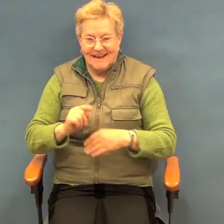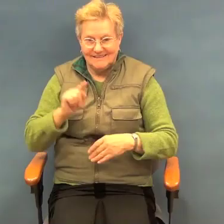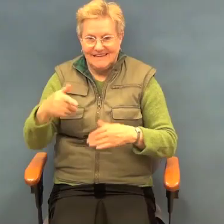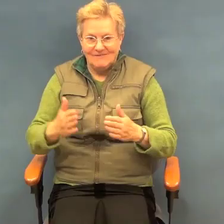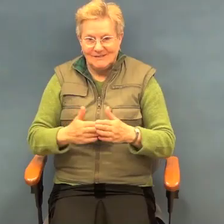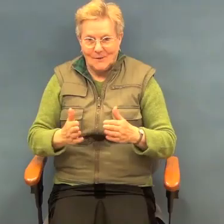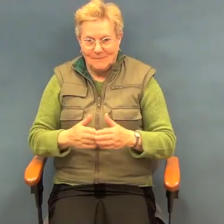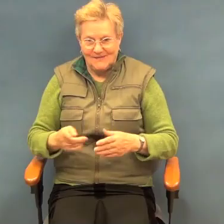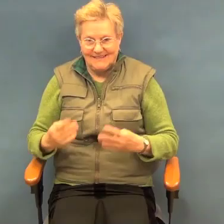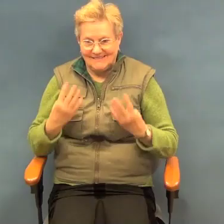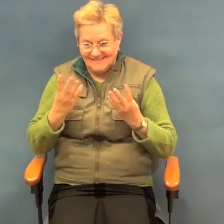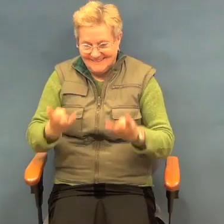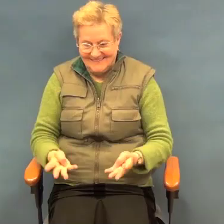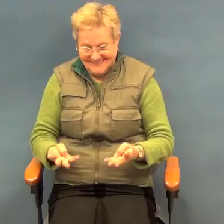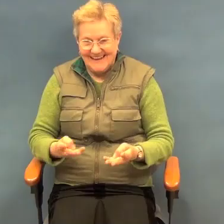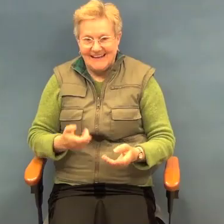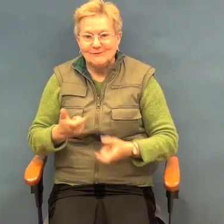Płot leżał w domu.